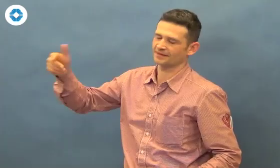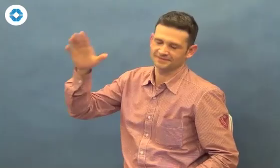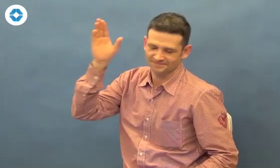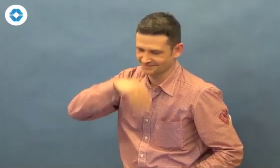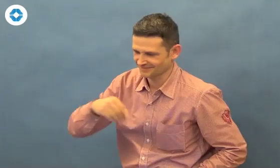Zapomniałem.